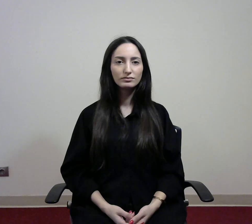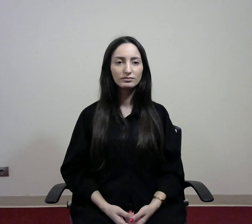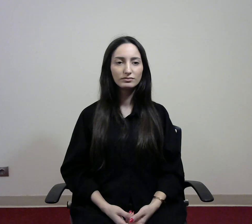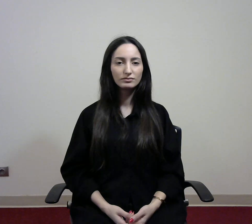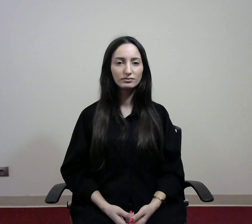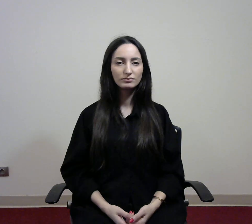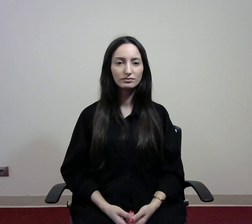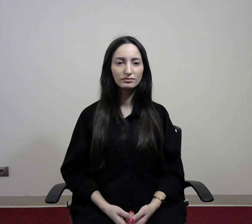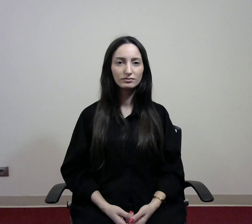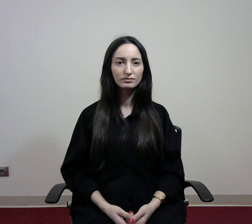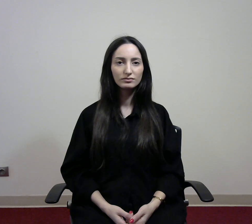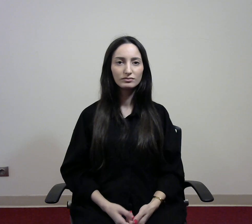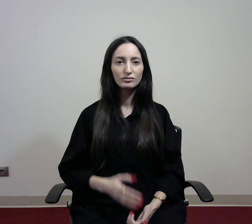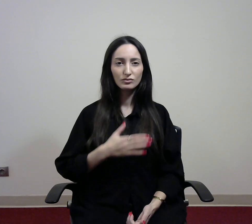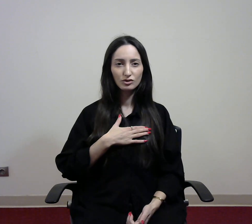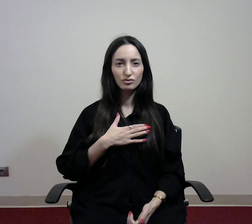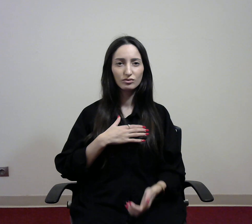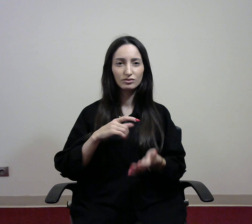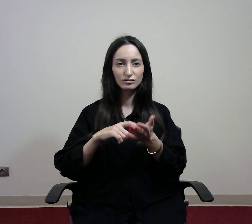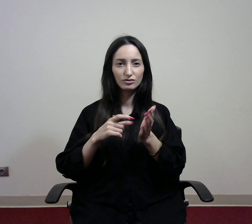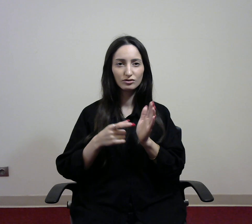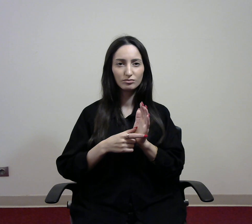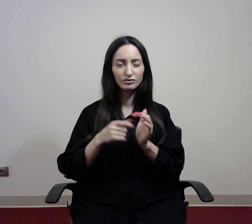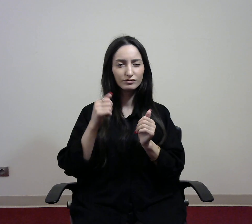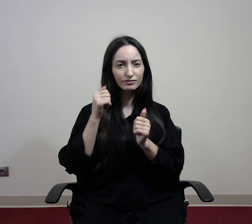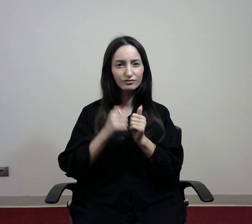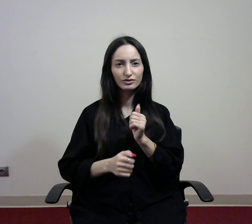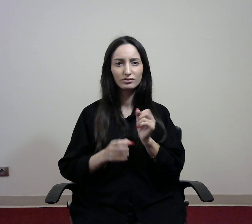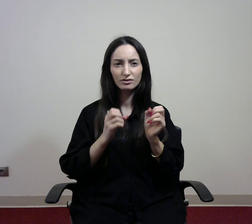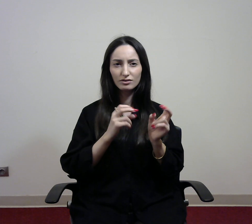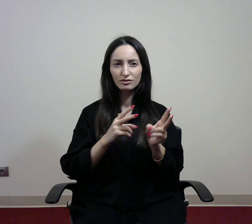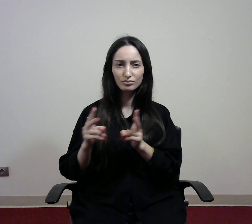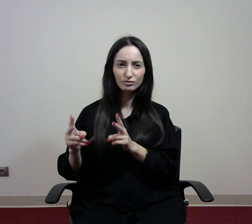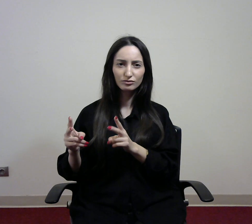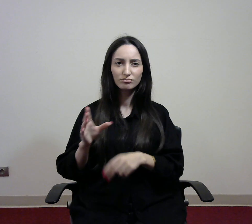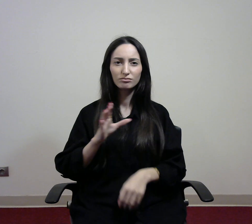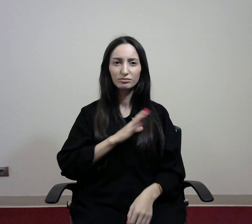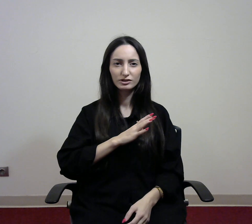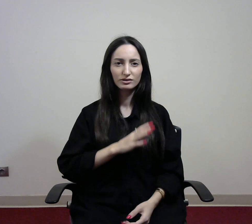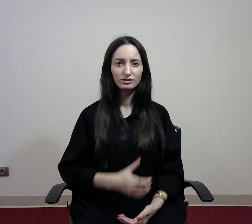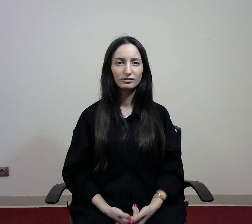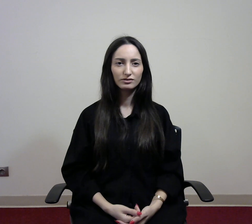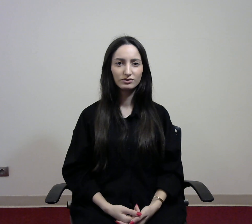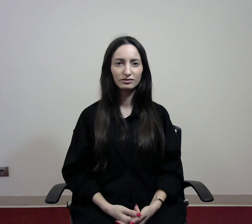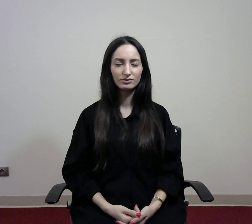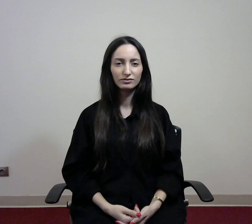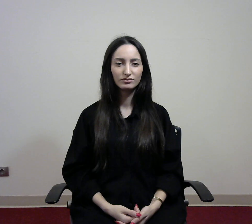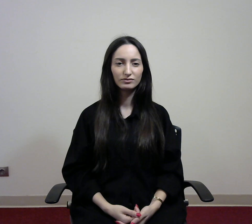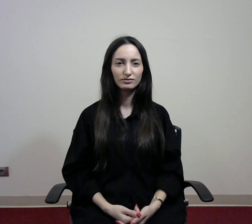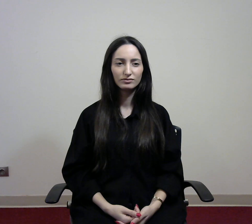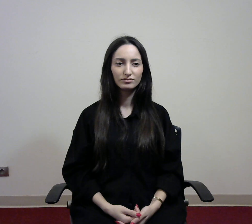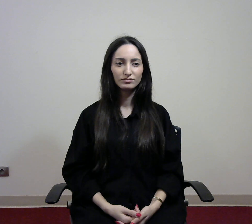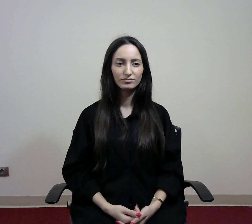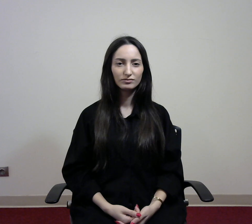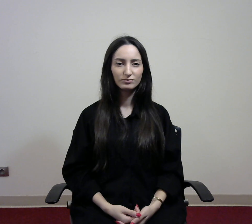Mənim otağım həmişə səliqəli olur